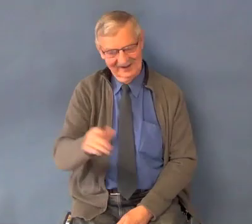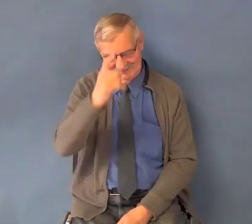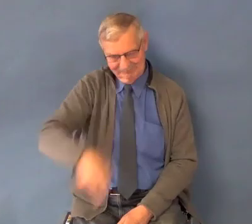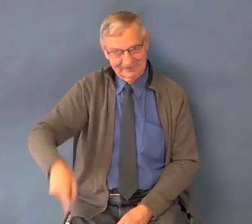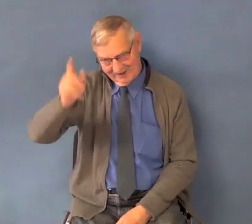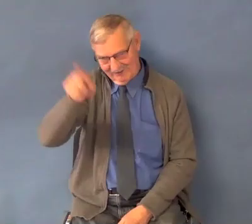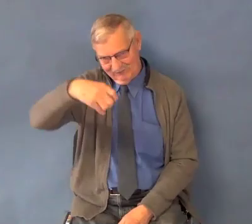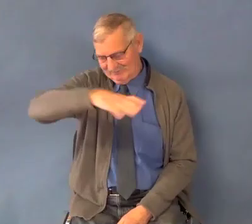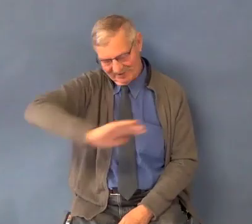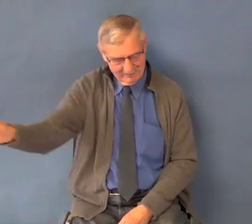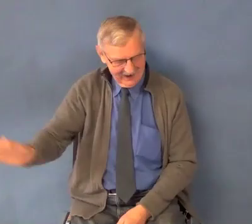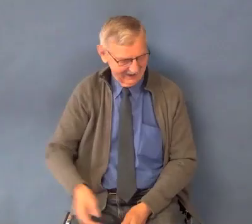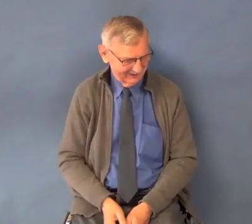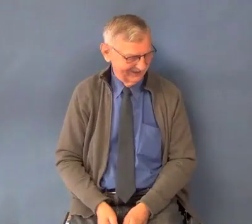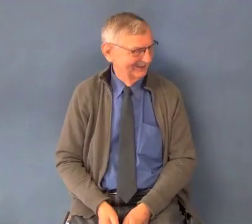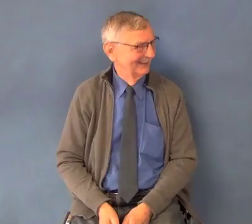Nie, nie prysznic jest przekreślony, nie ma.